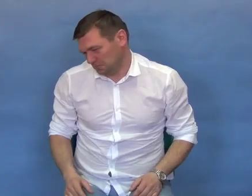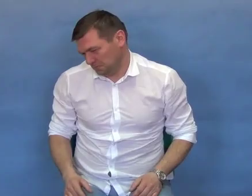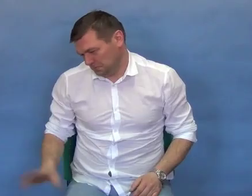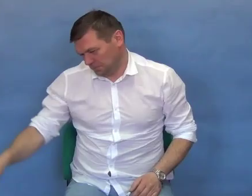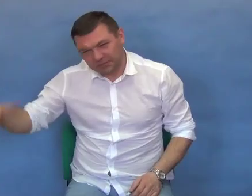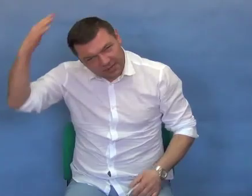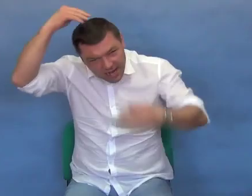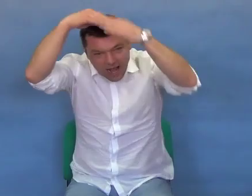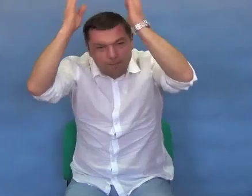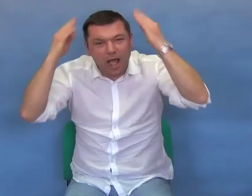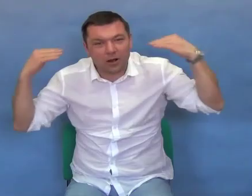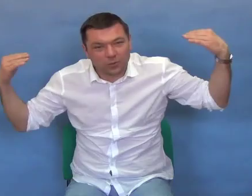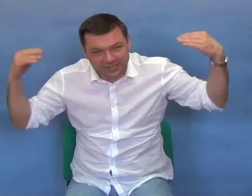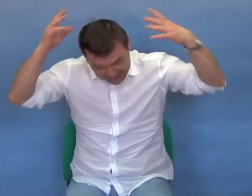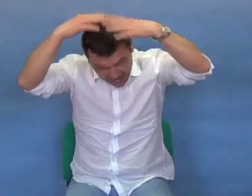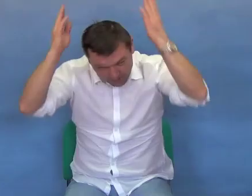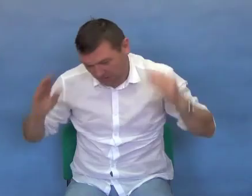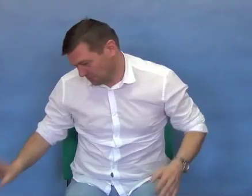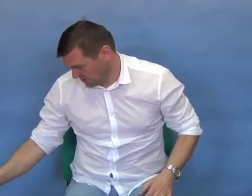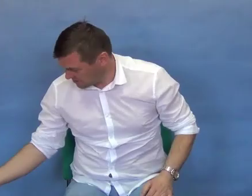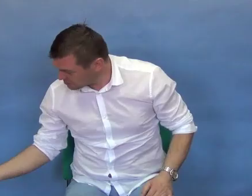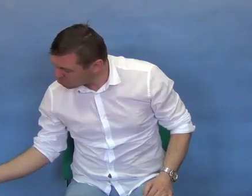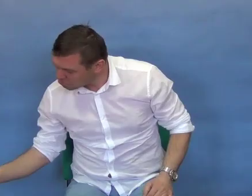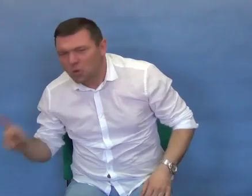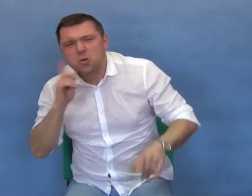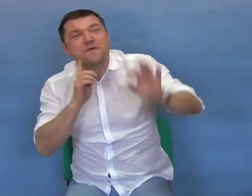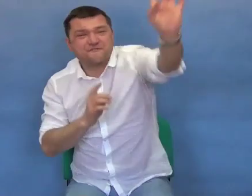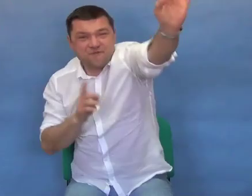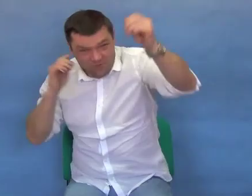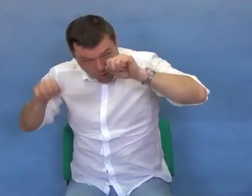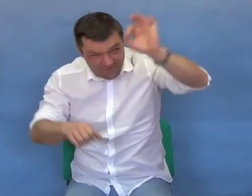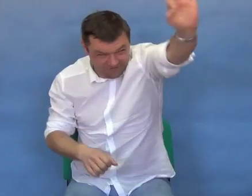Jeden chłopak znalazł na ziemi kapelusz należący do chłopaka na rowerze.